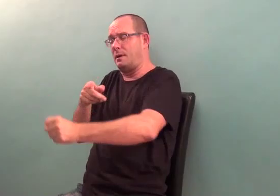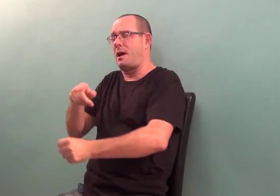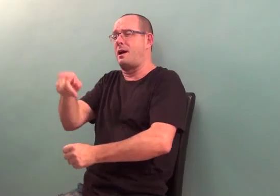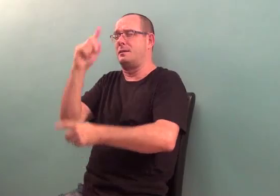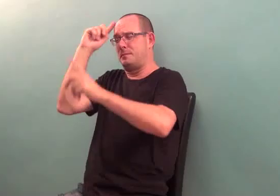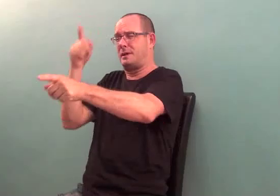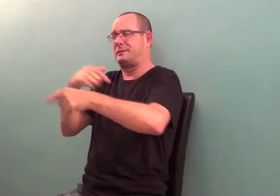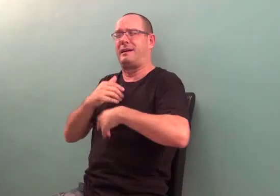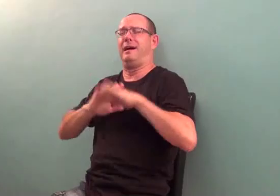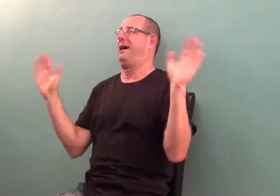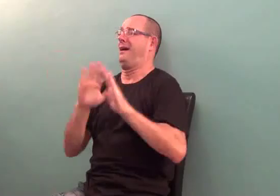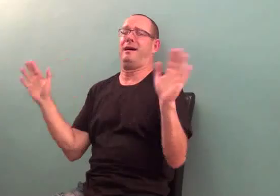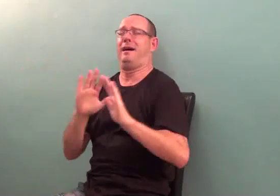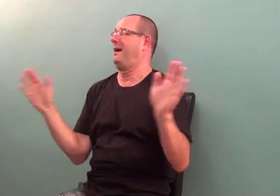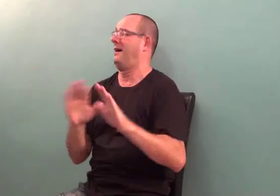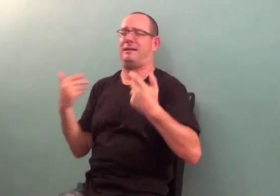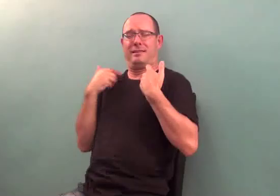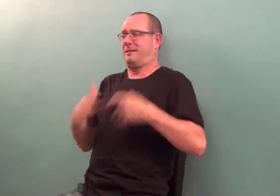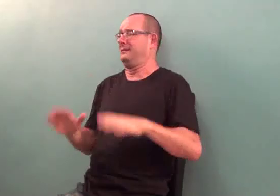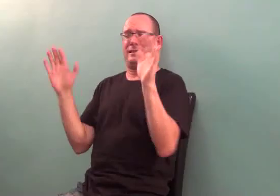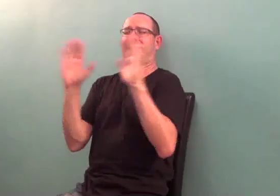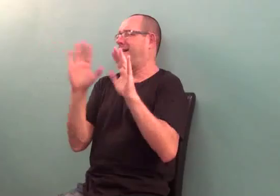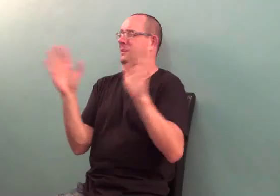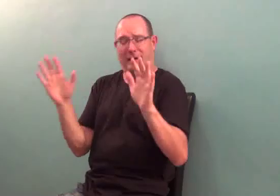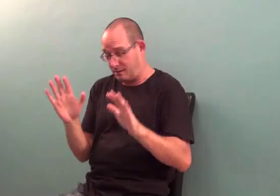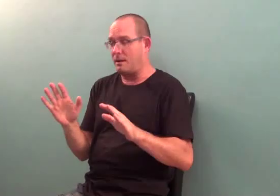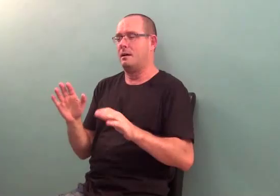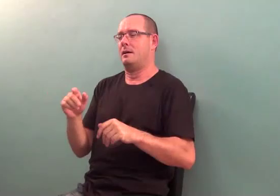A tamten bardzo protestuje, nie chce tego.